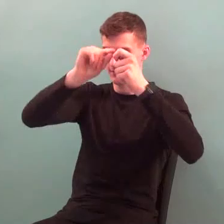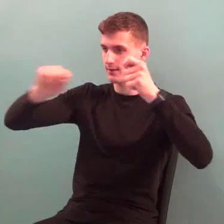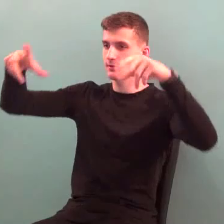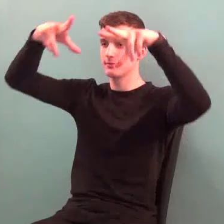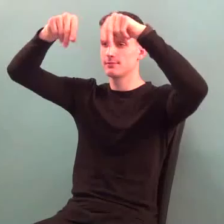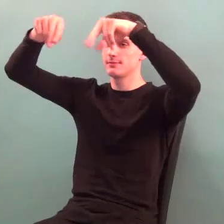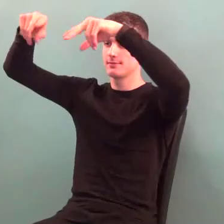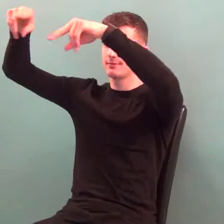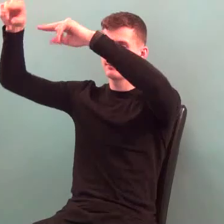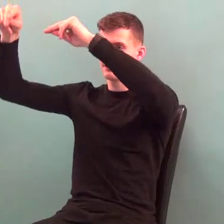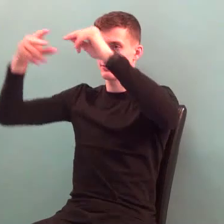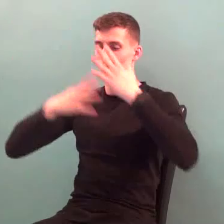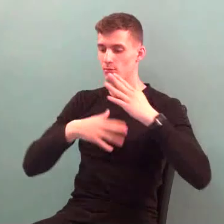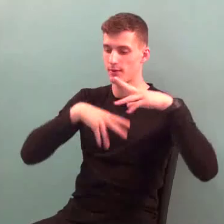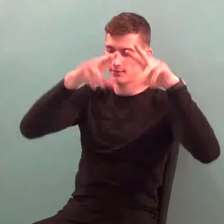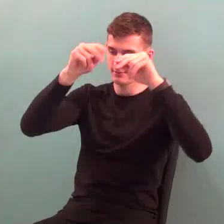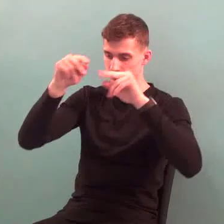Na sznurku przypięte są ubrania.